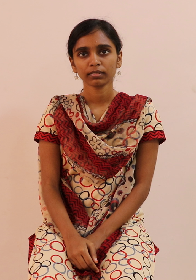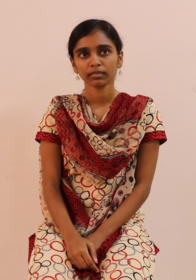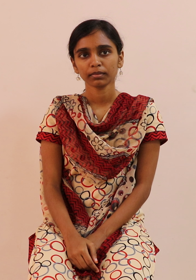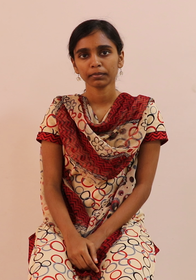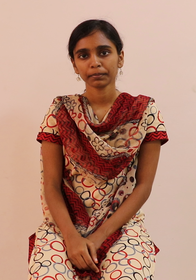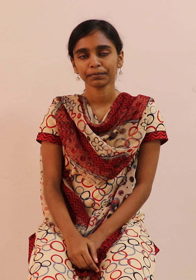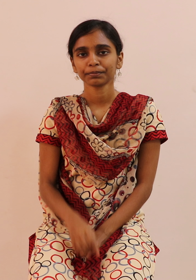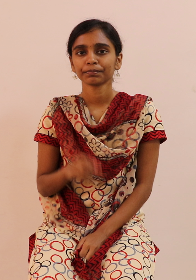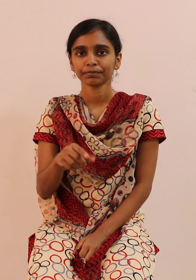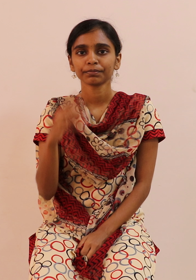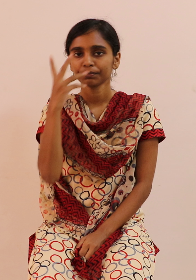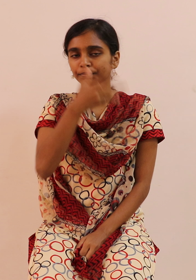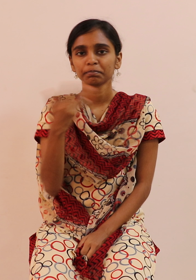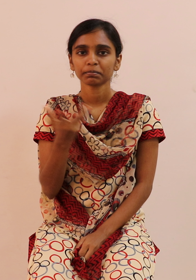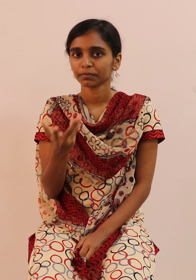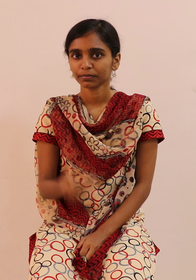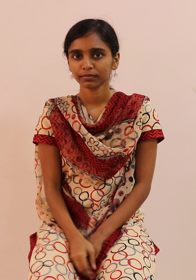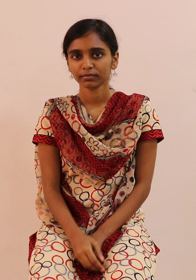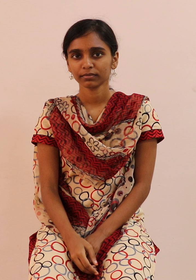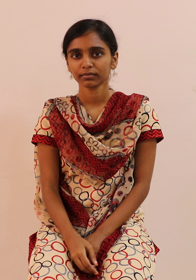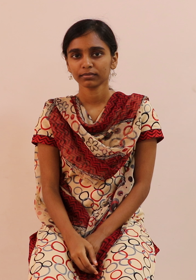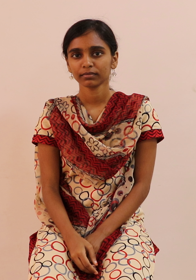what happened